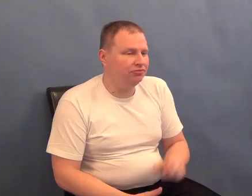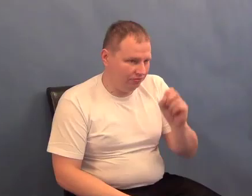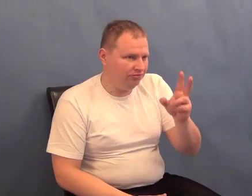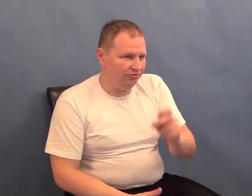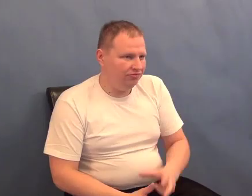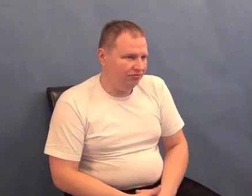Tak.